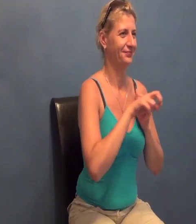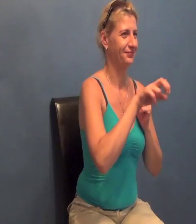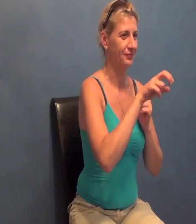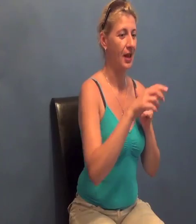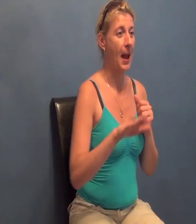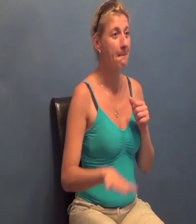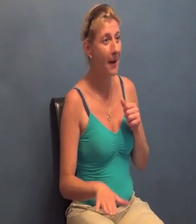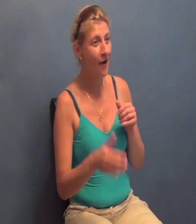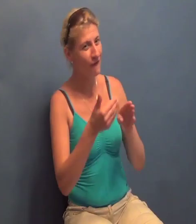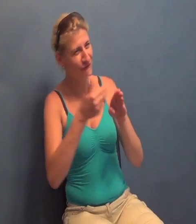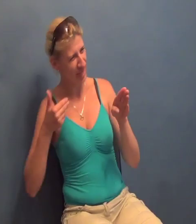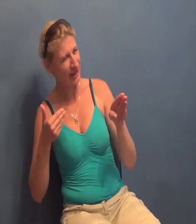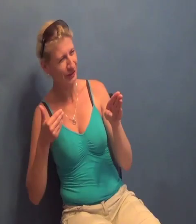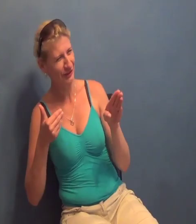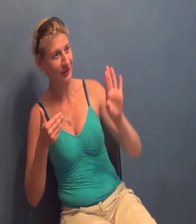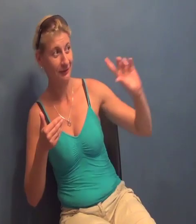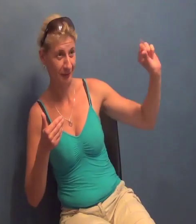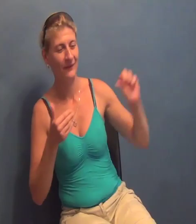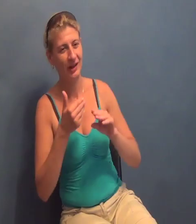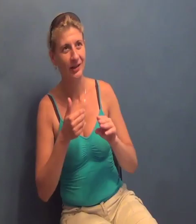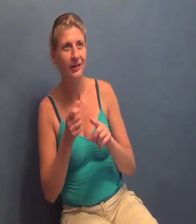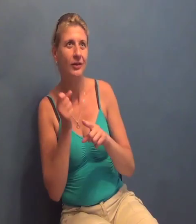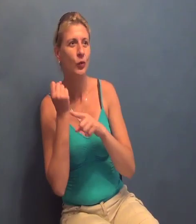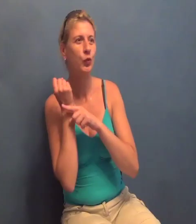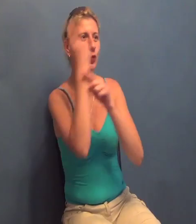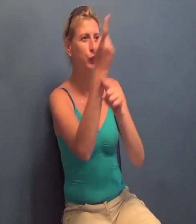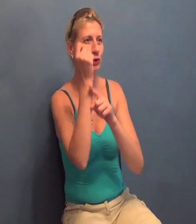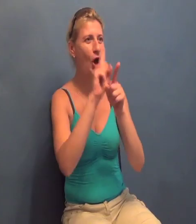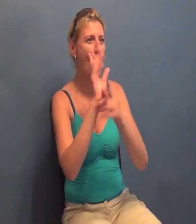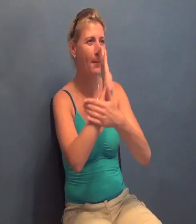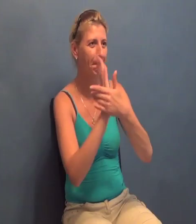A mały wcześniej, zanim Charlie wyszedł z domu, rzucał i rozbijał okna.